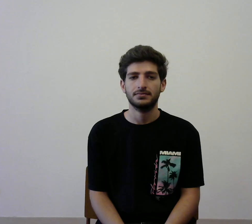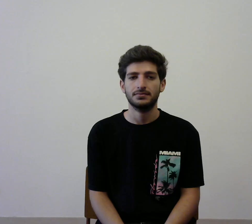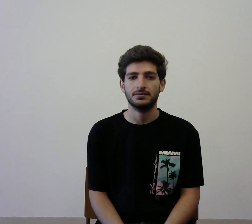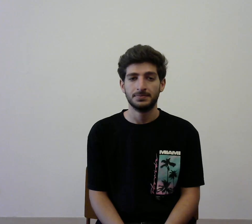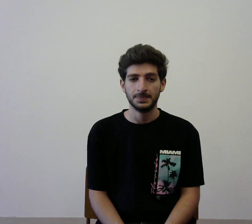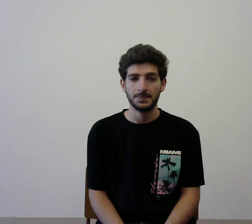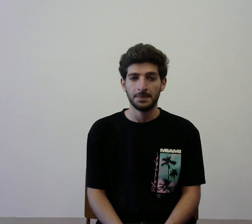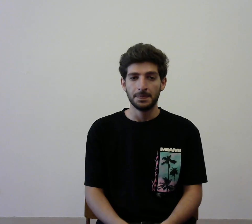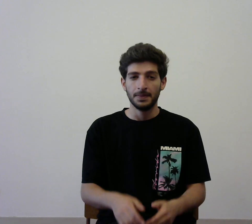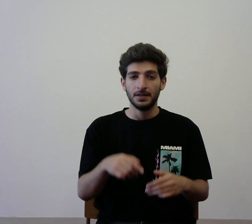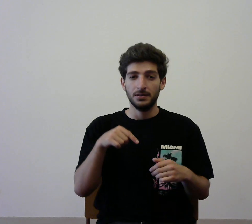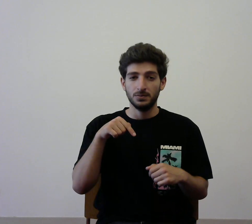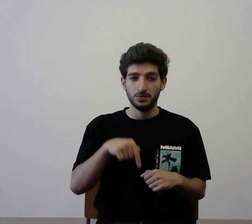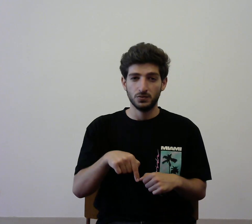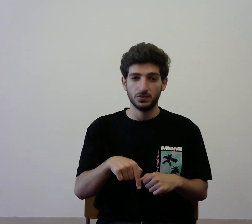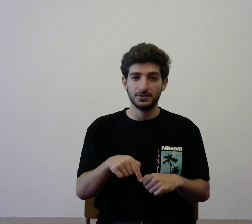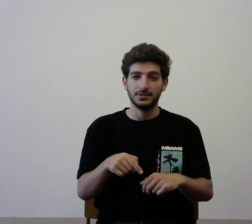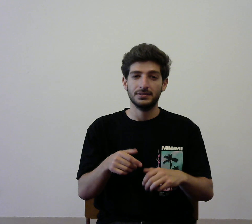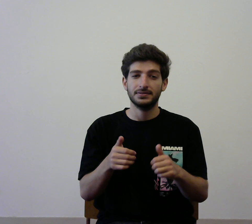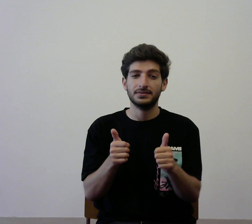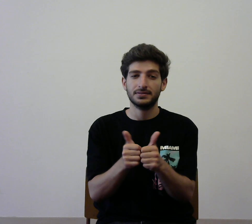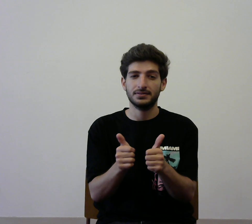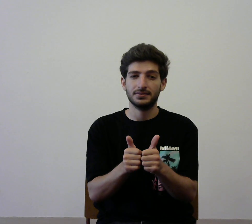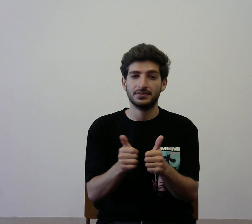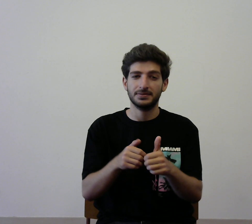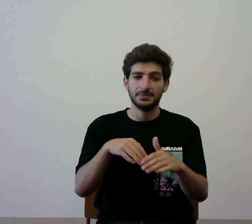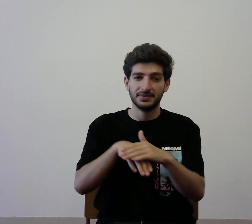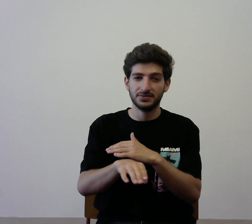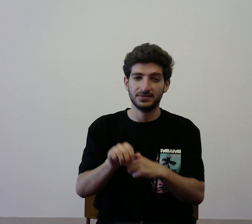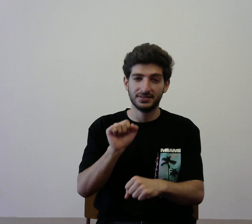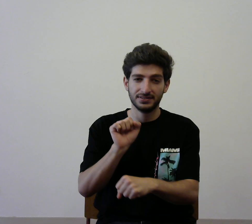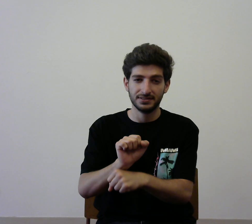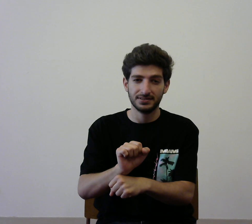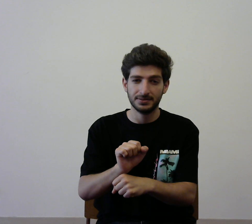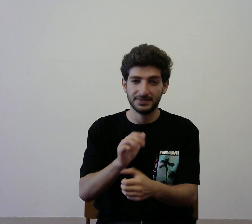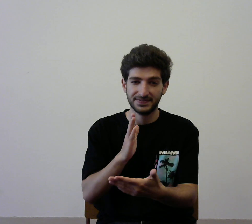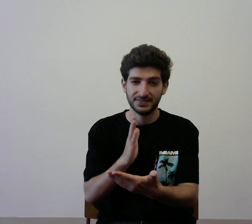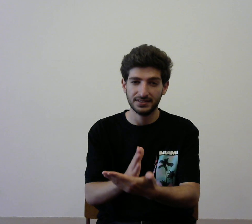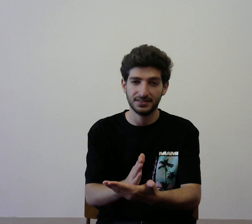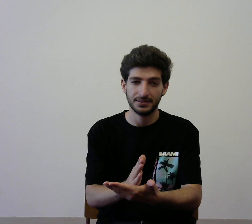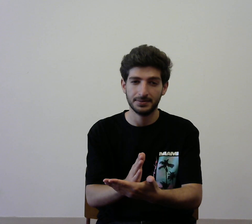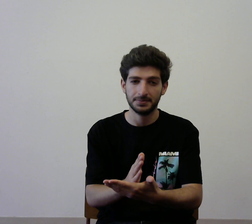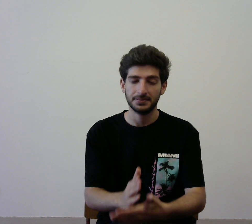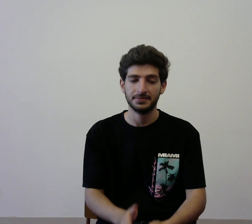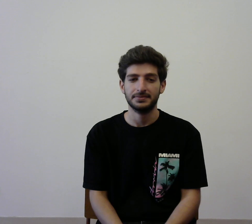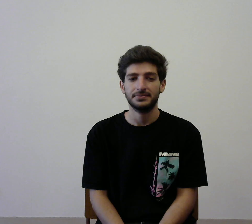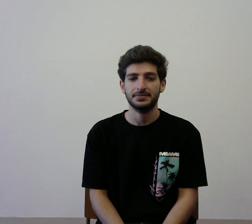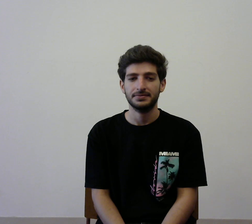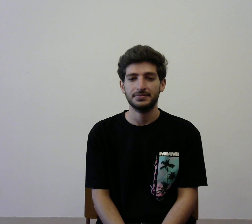Burda yaxınlıqda metro stansiyası varmı?